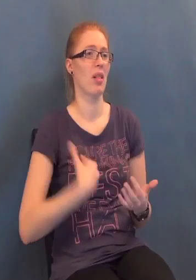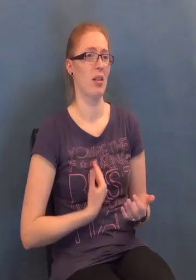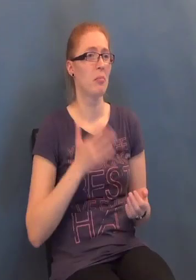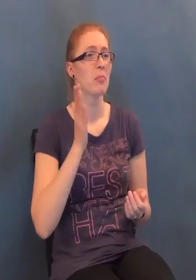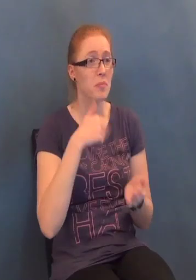Potem będę zmęczona.